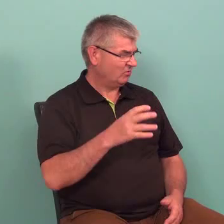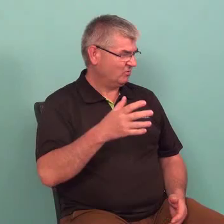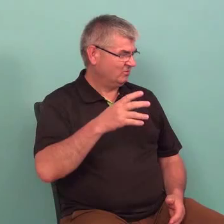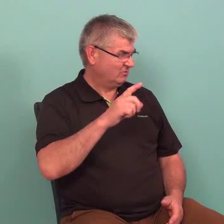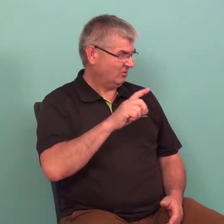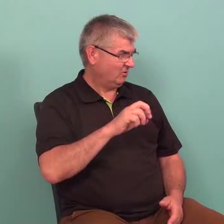Zorro.